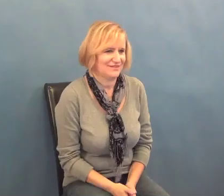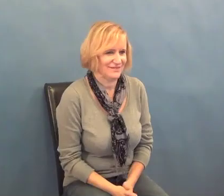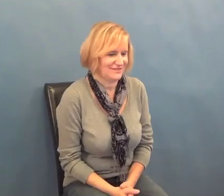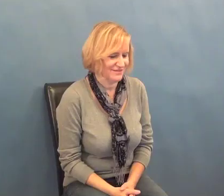Nie wolno.